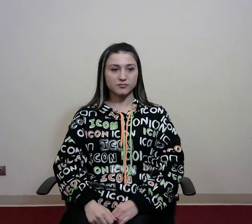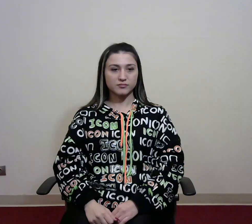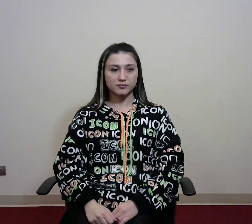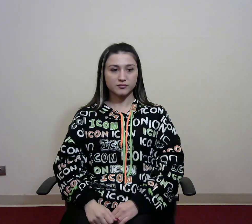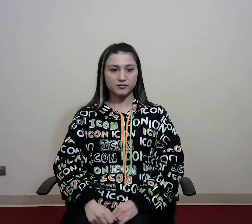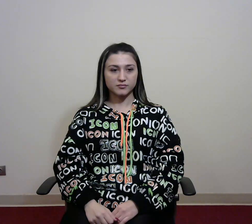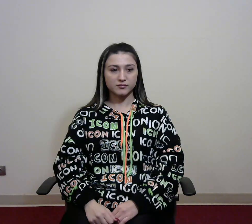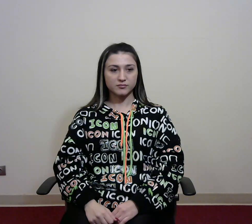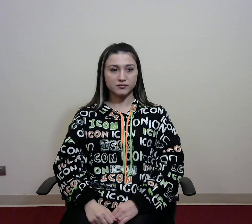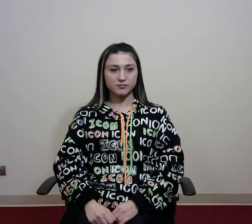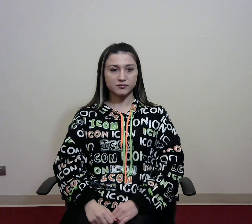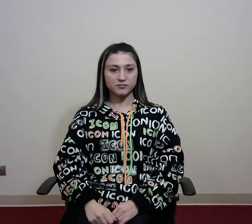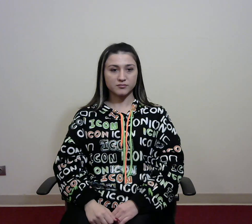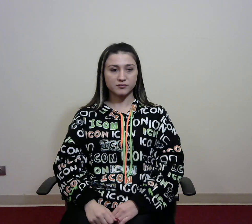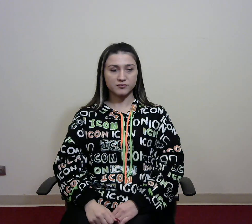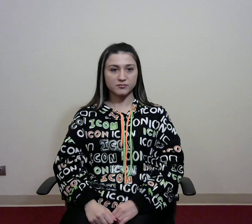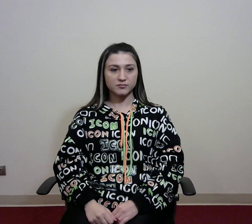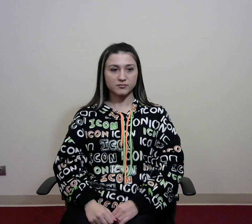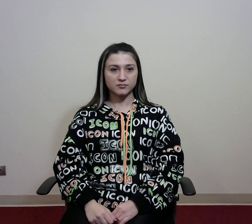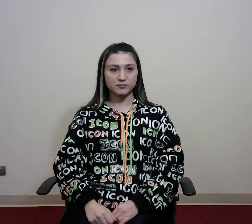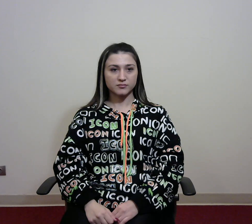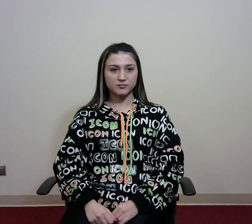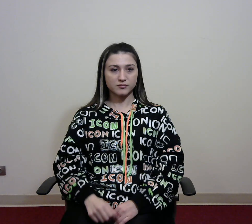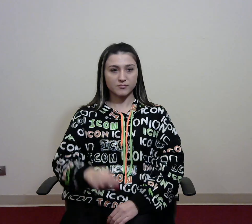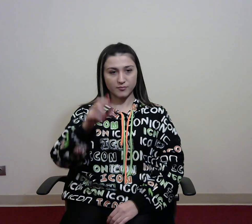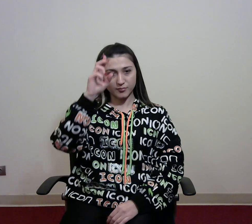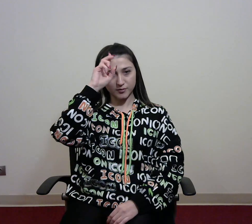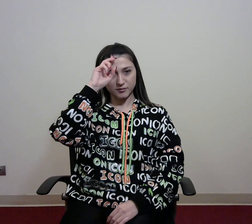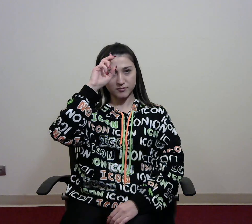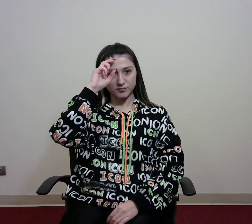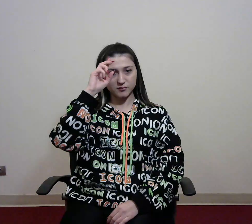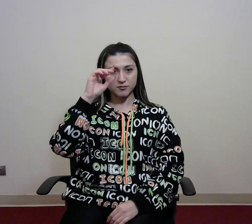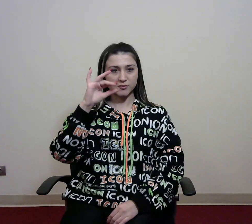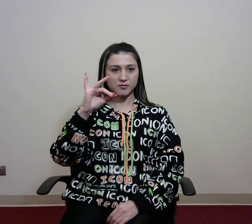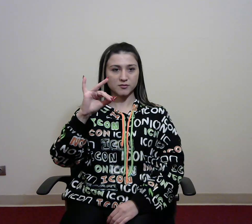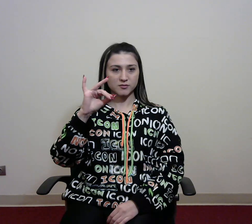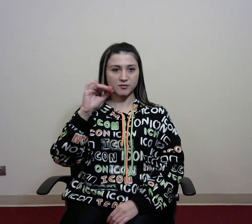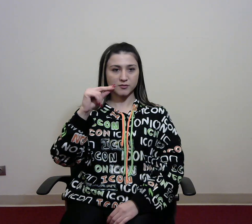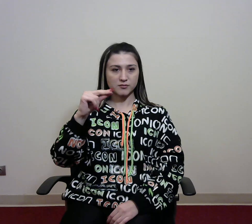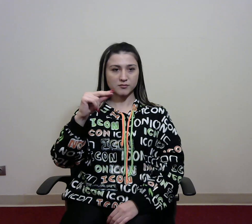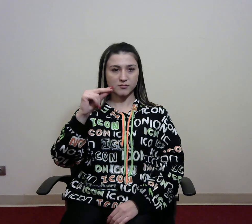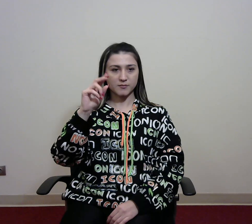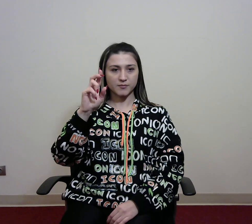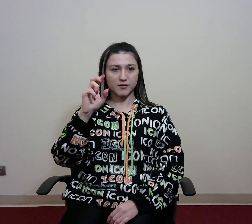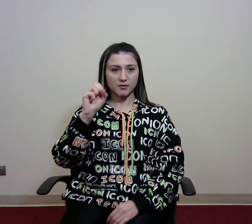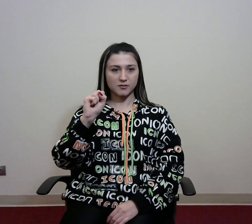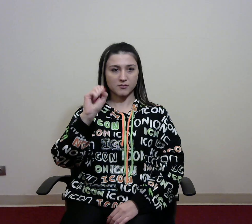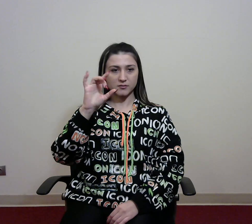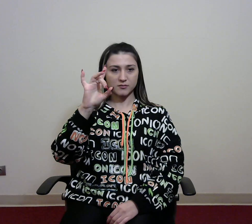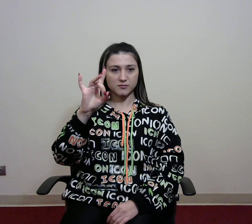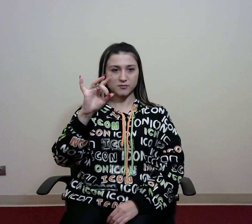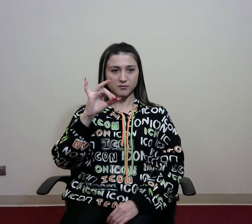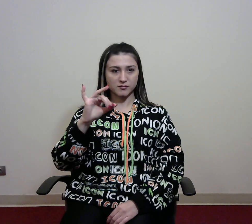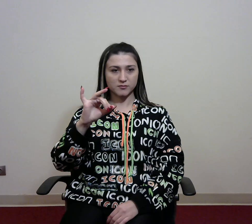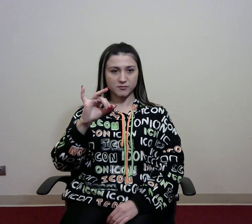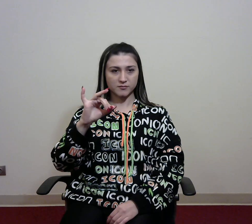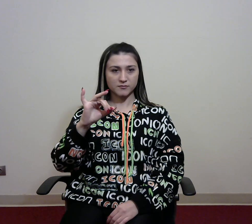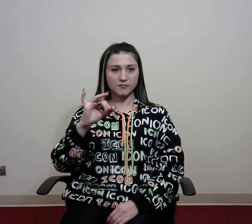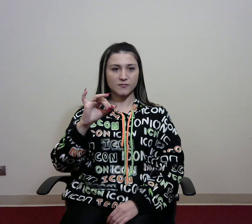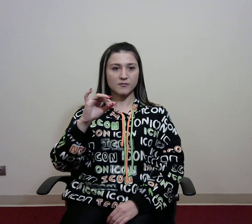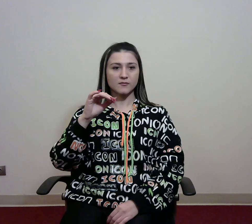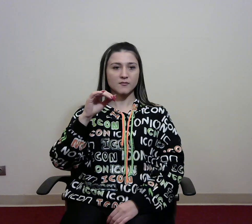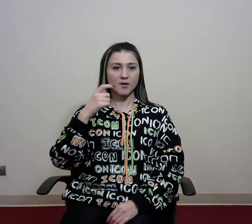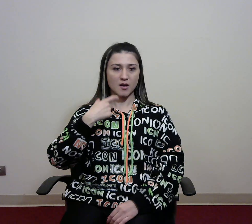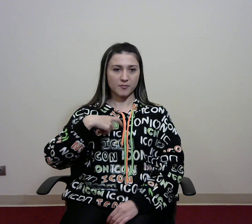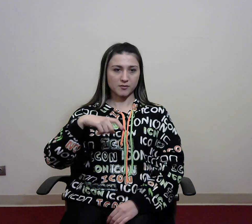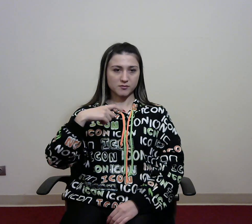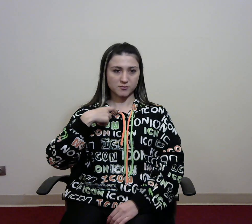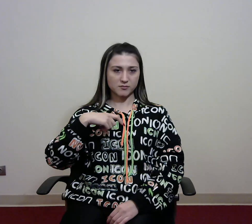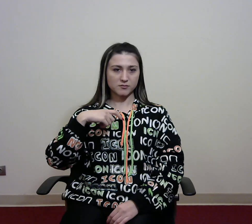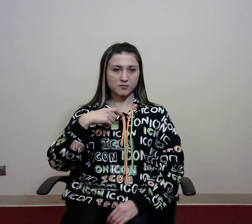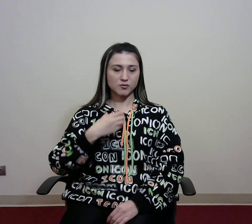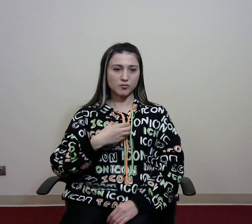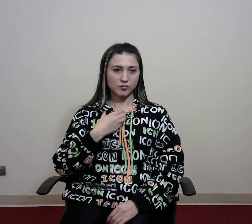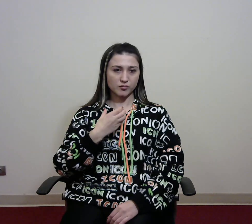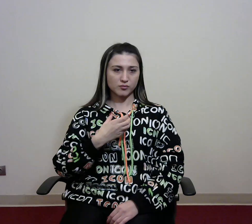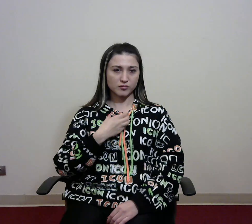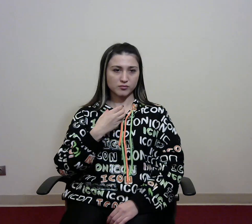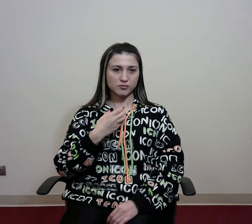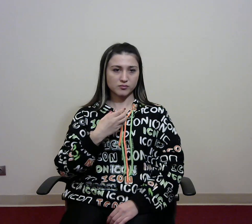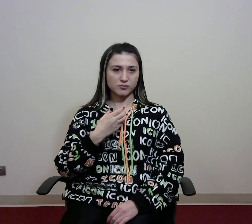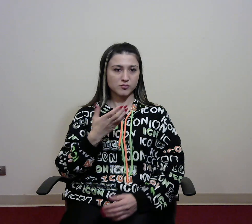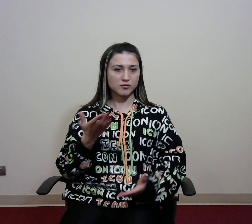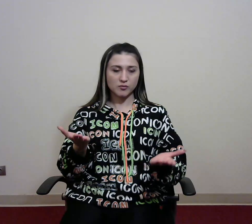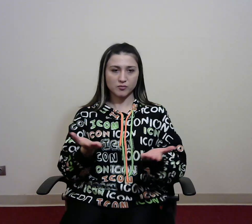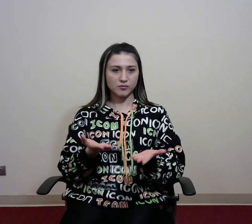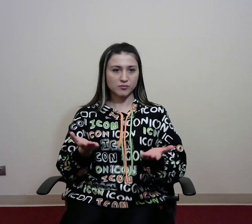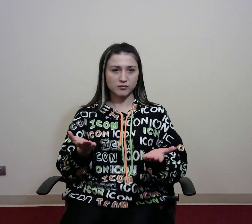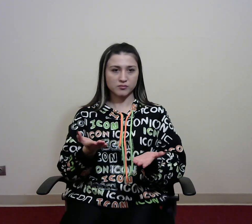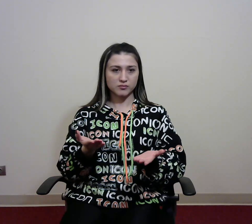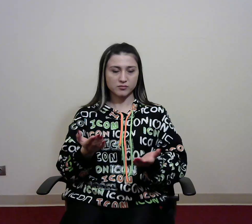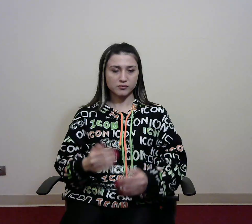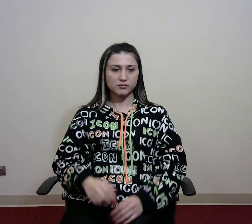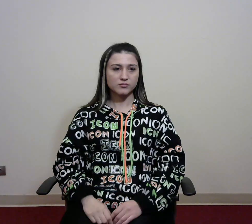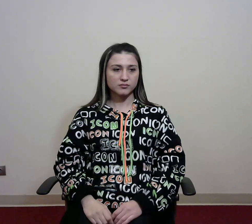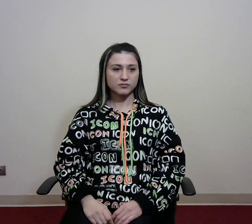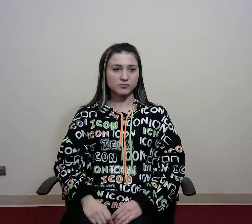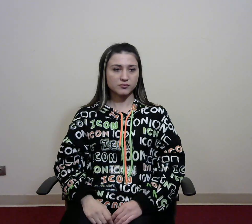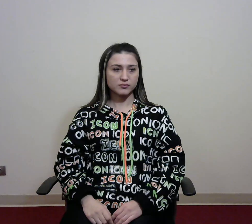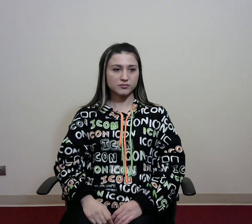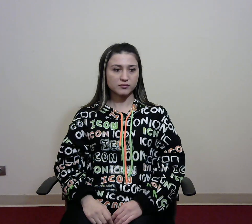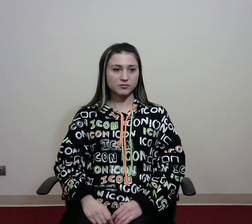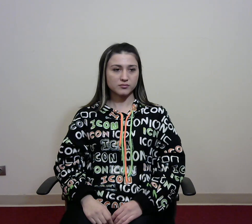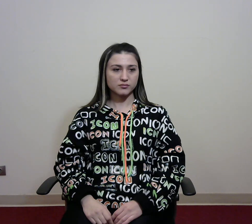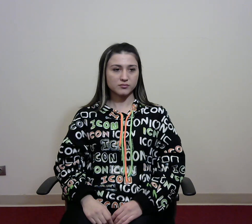Dövlət icbari şəxsi sığorta nədir?